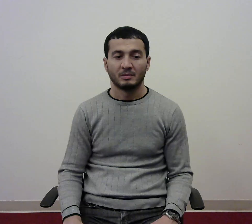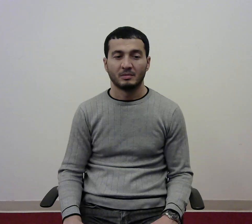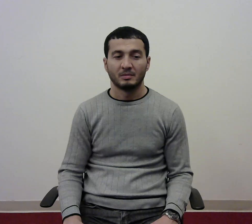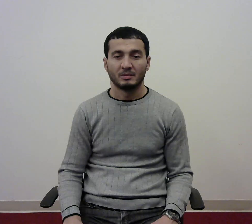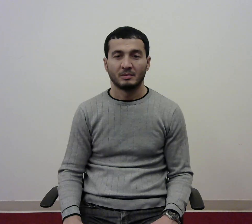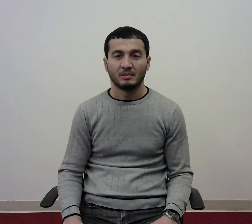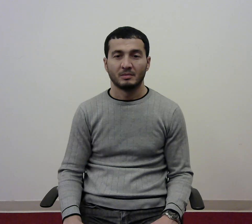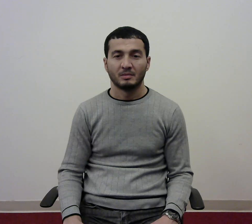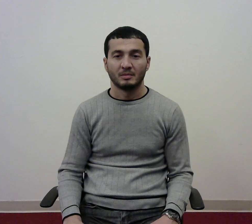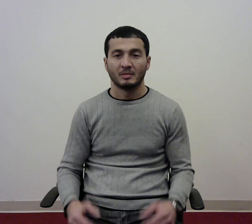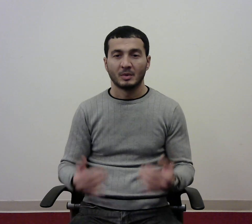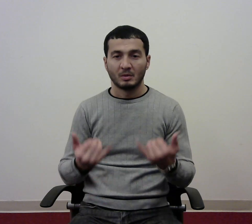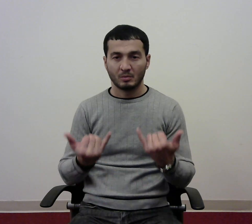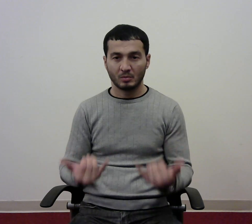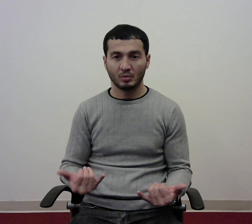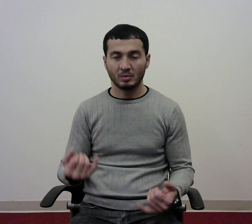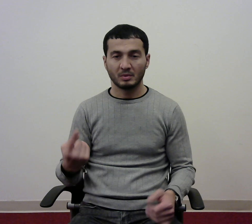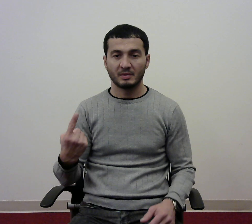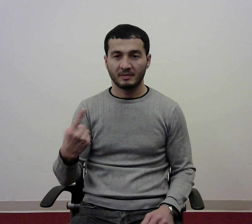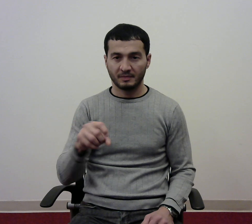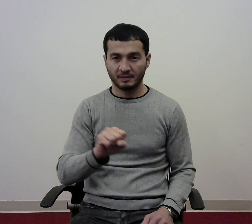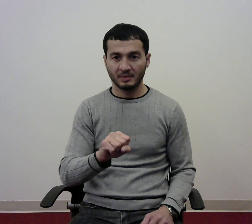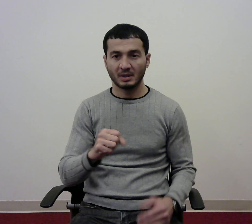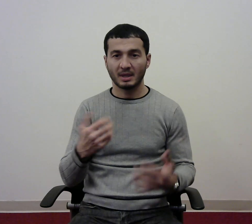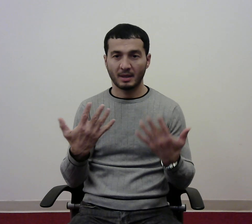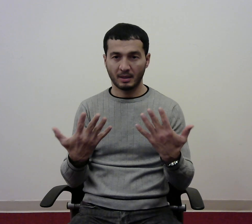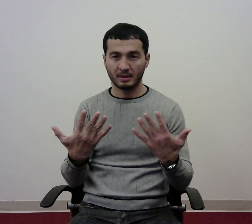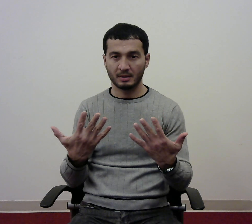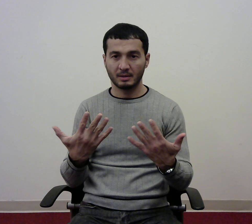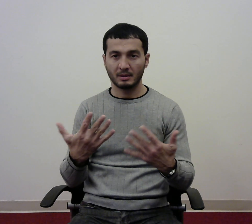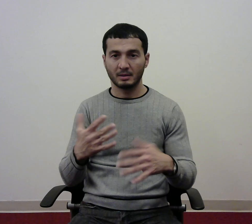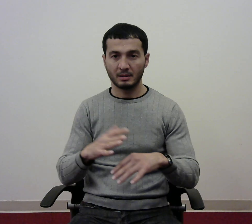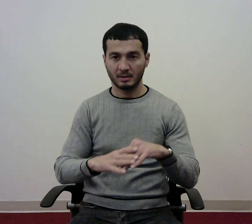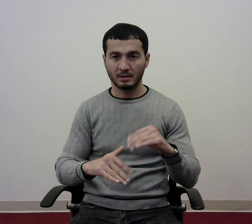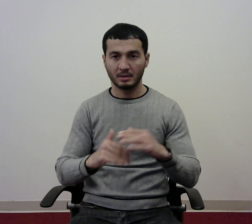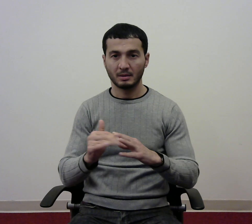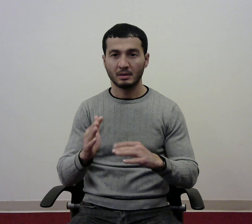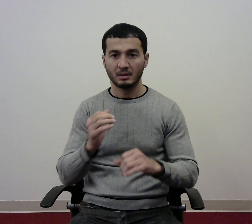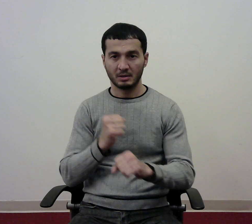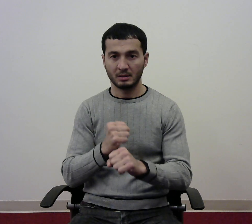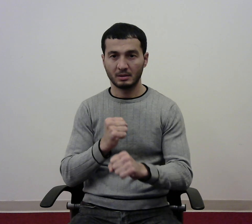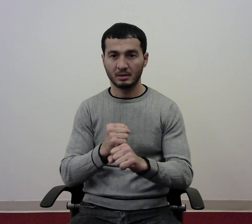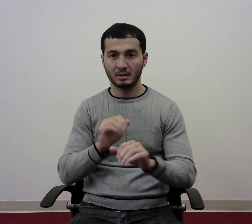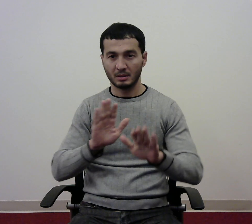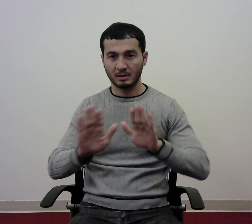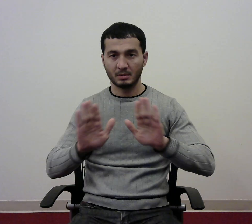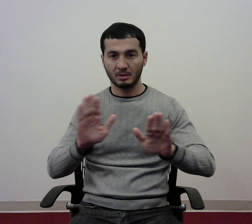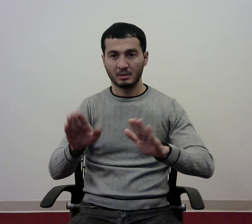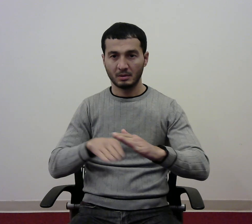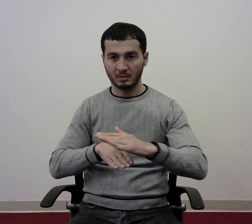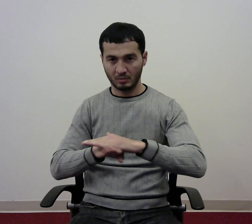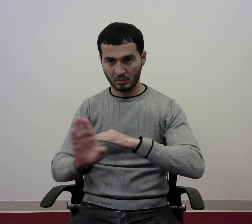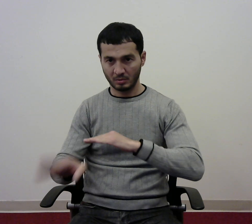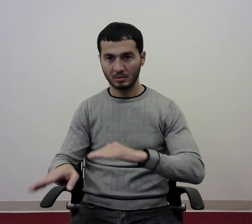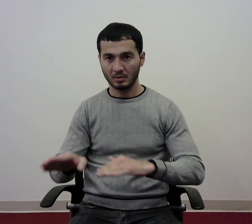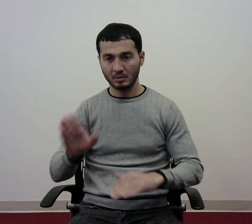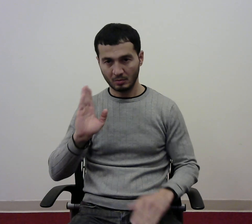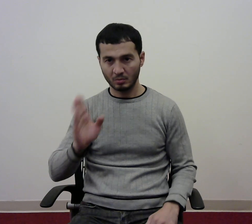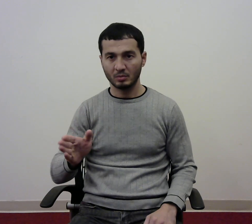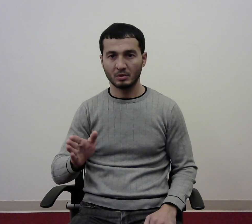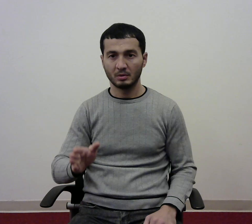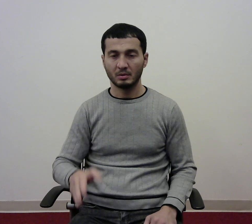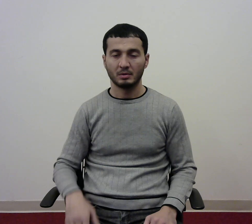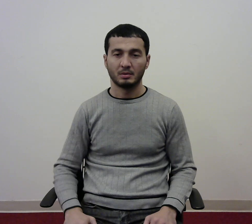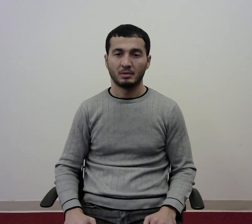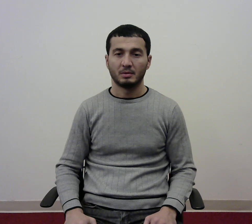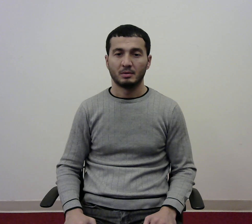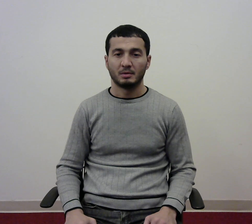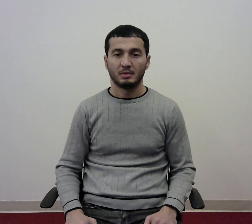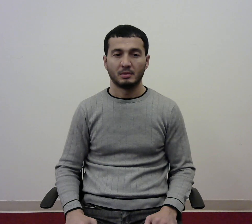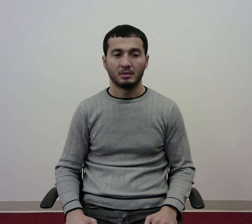Bu həftə əl işləri sərgisinə gedəcəm